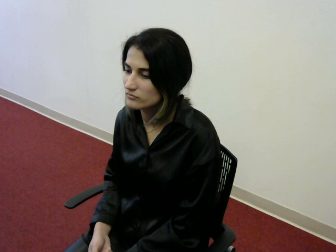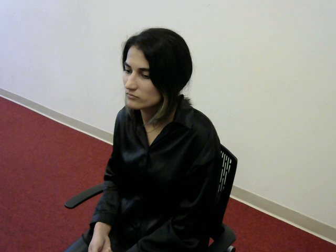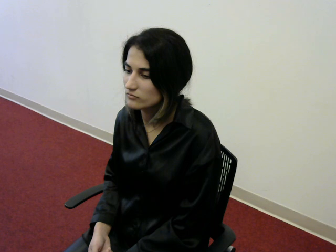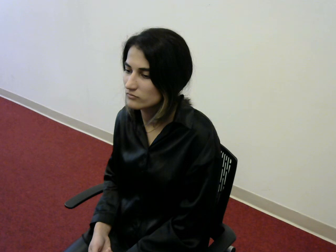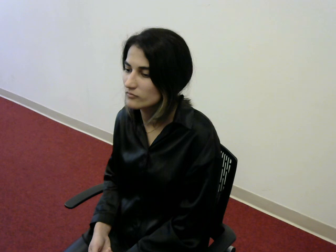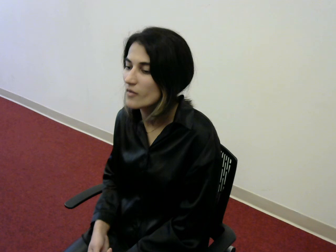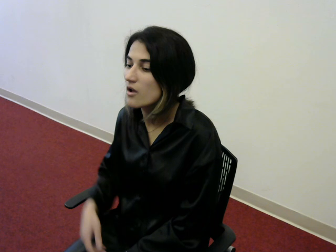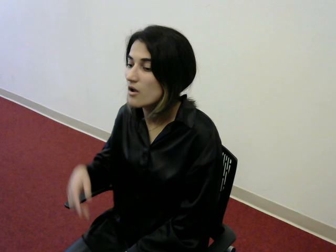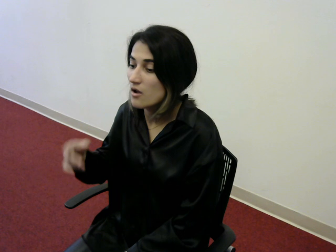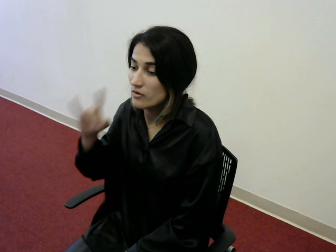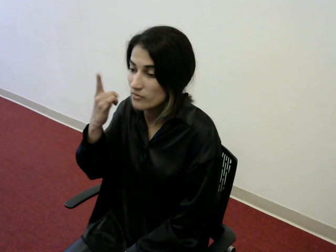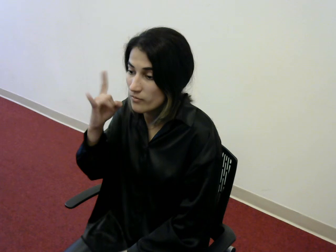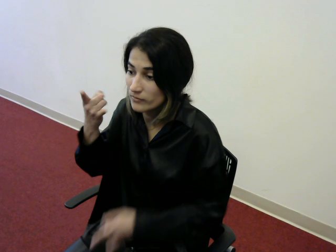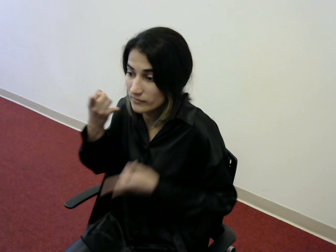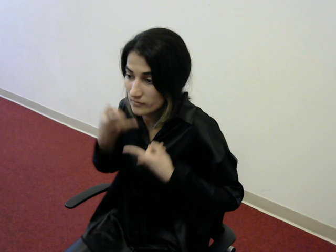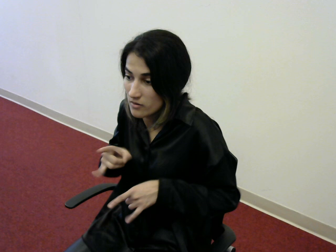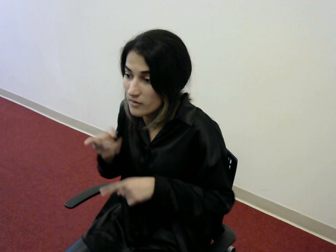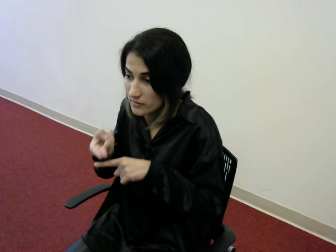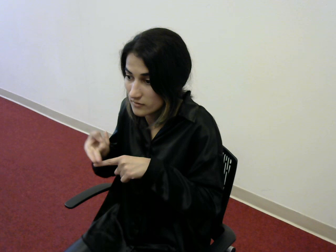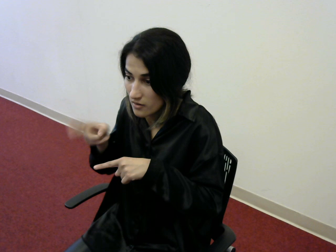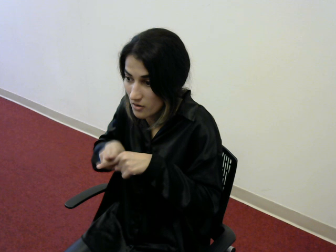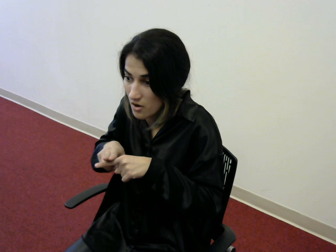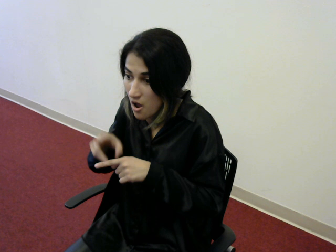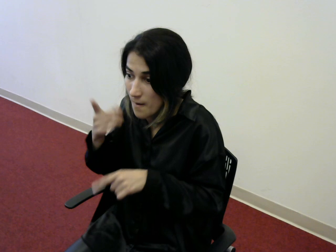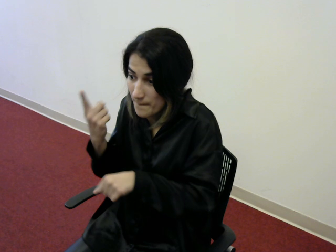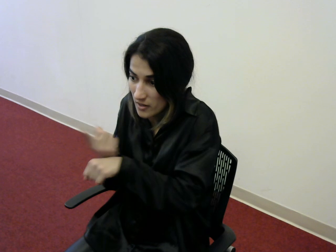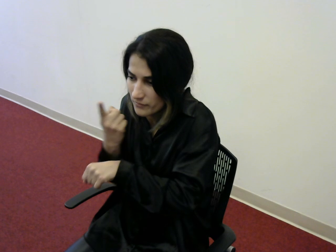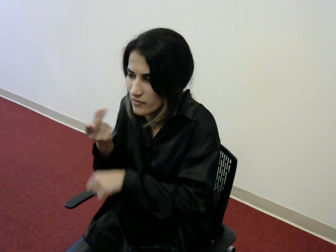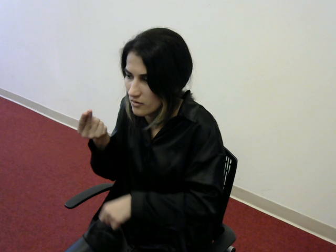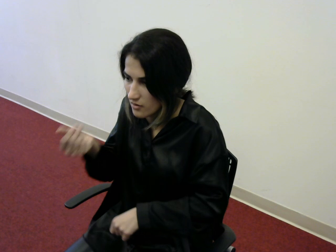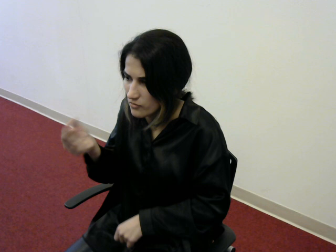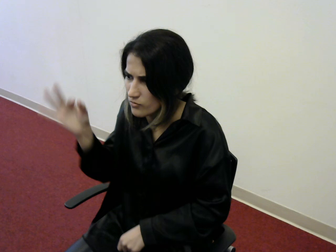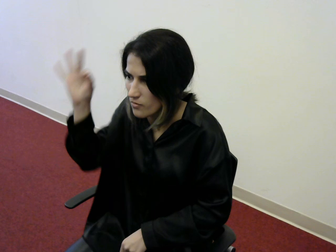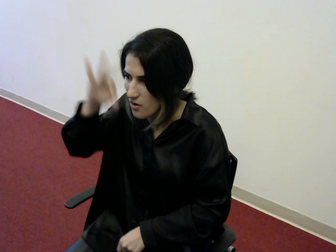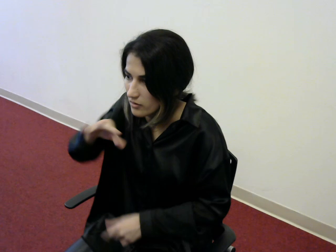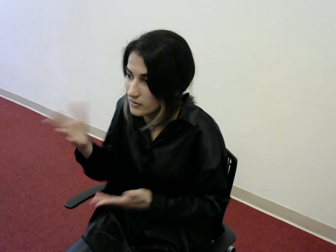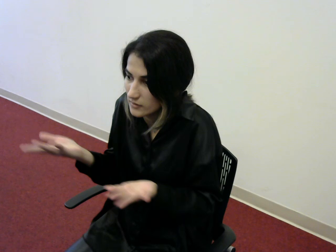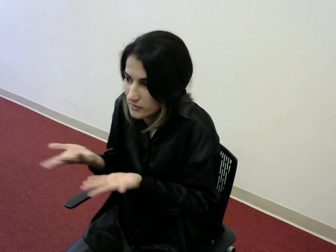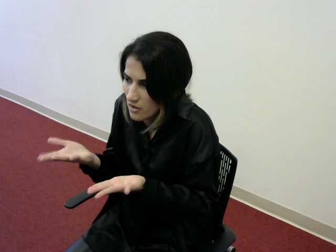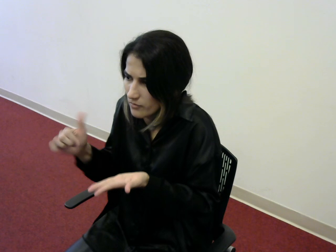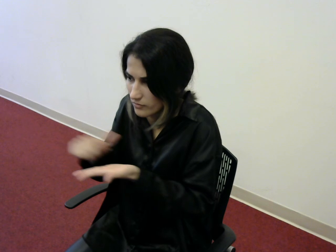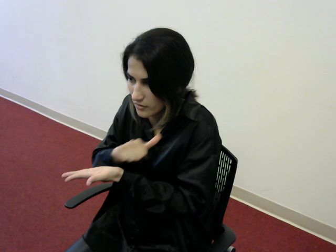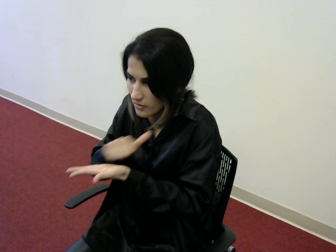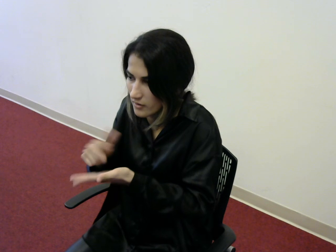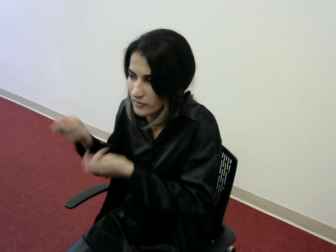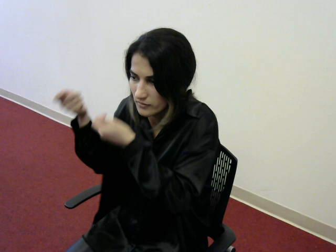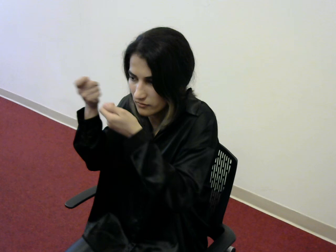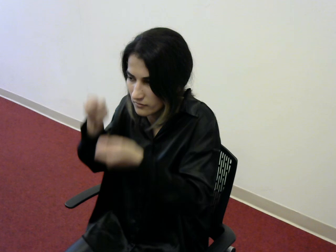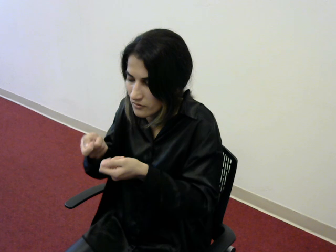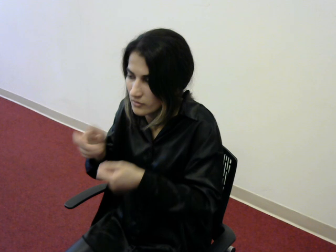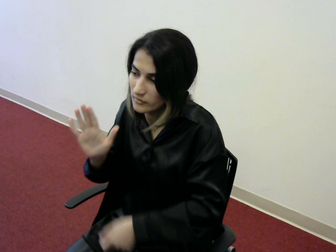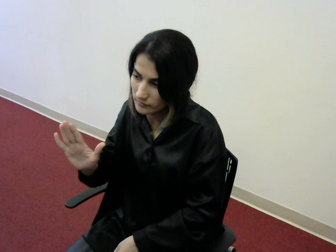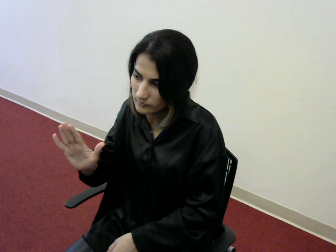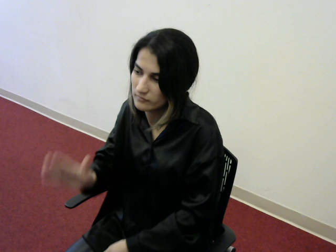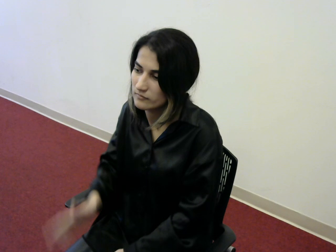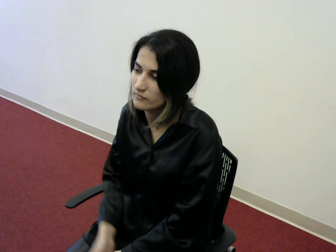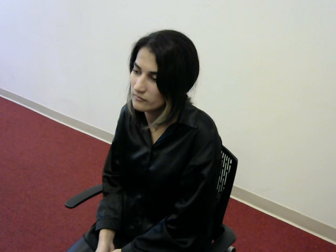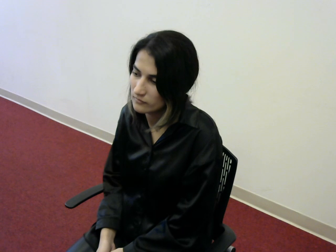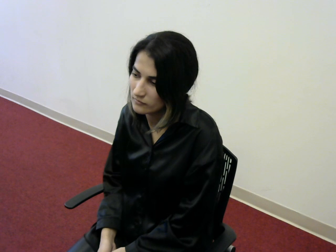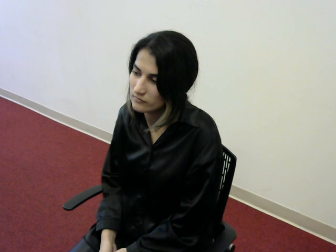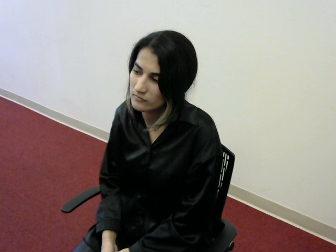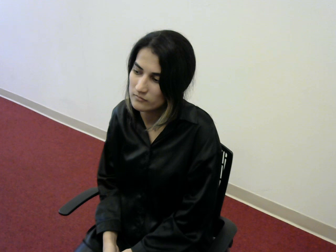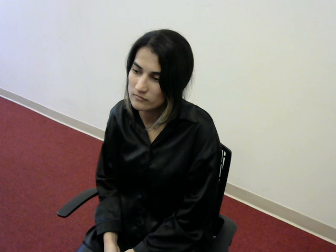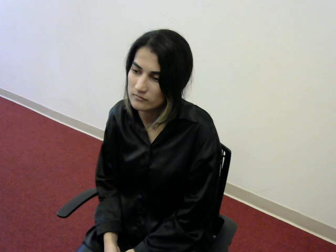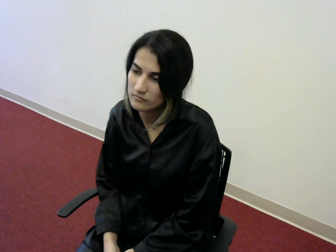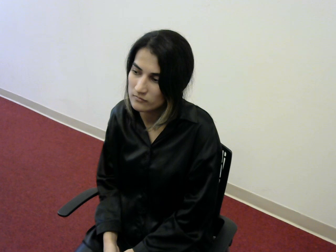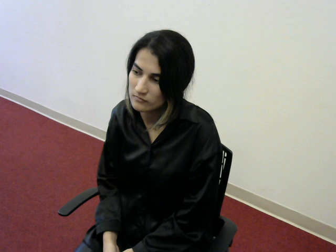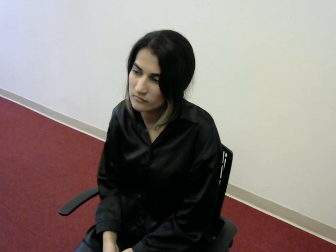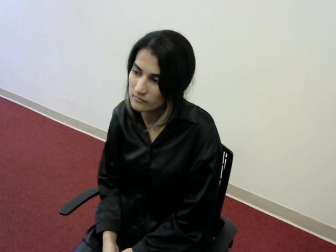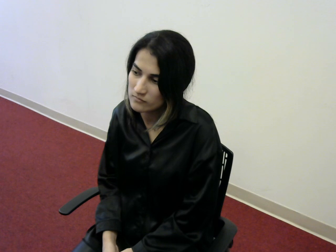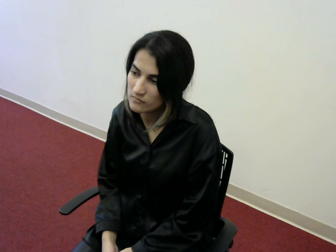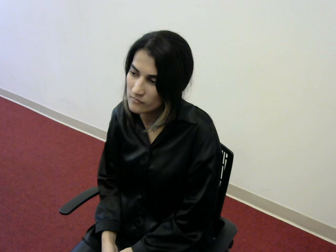Uşağın doğulmasına görə birdəfəlik müavinət üçün hansı sənədləri gətirməliyəm?